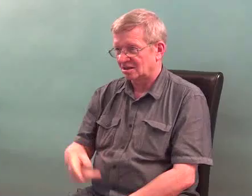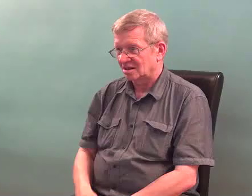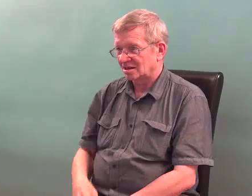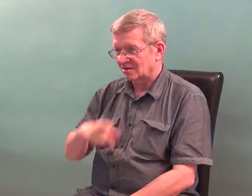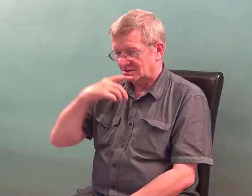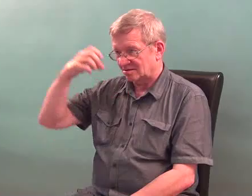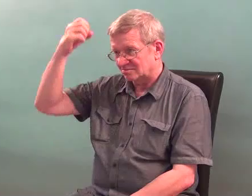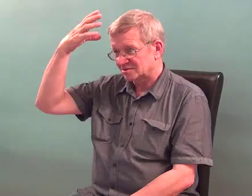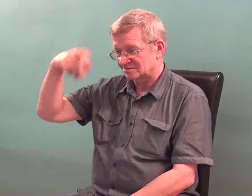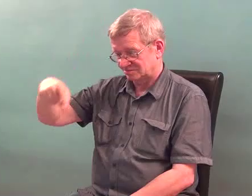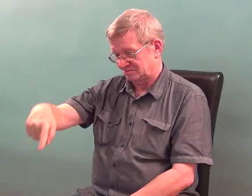Czerwony prysznic.